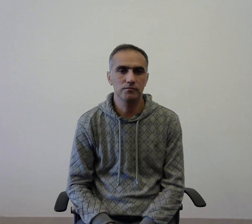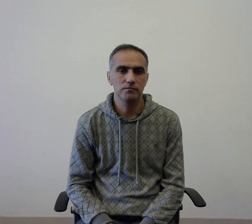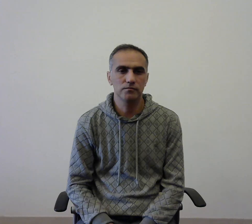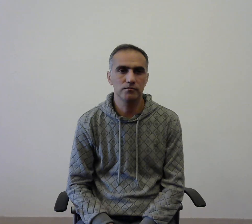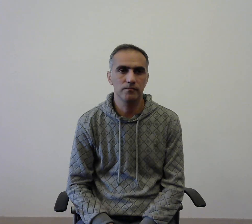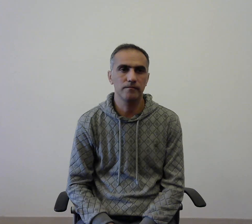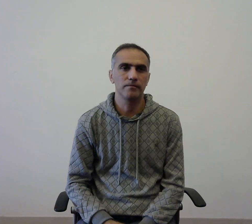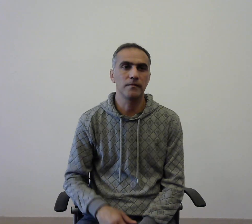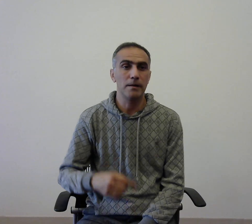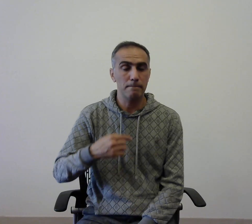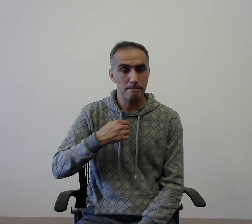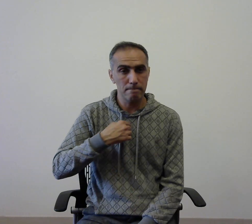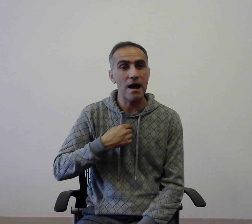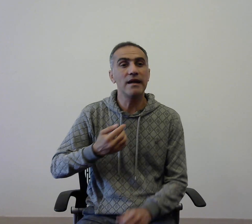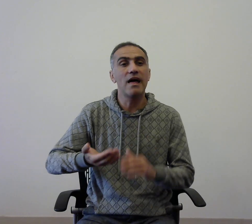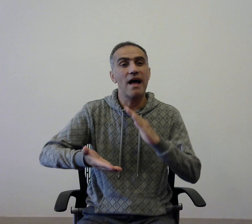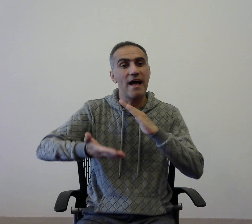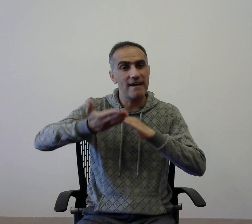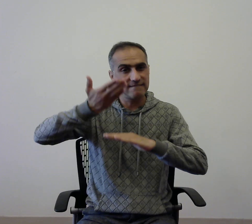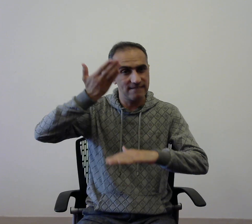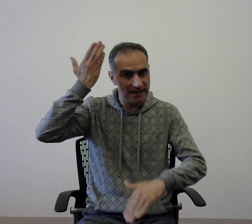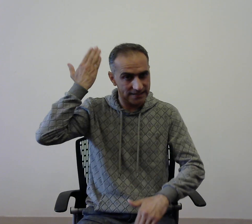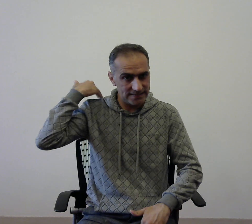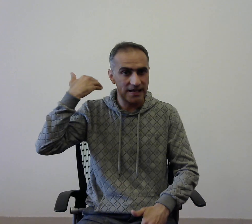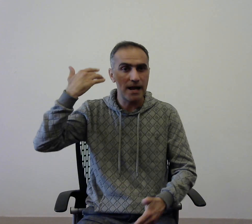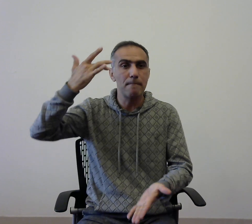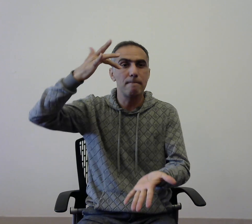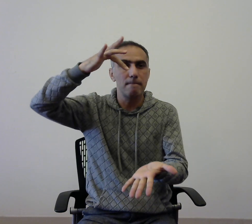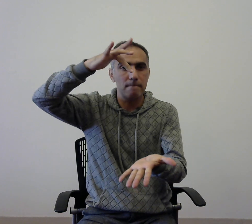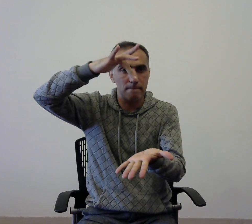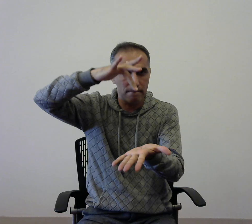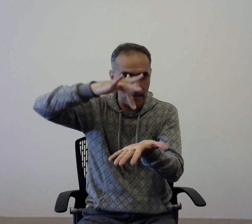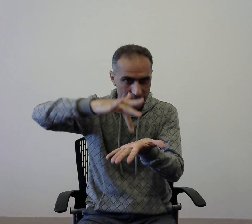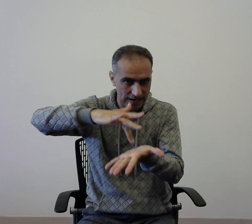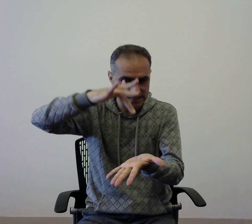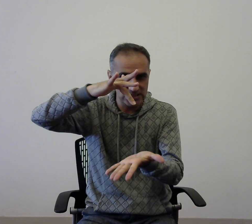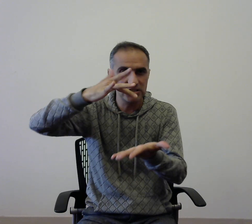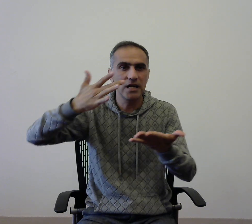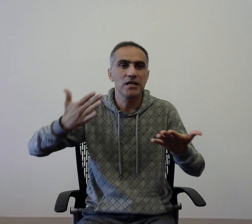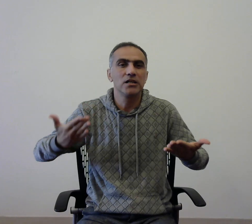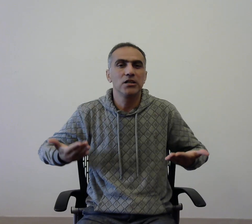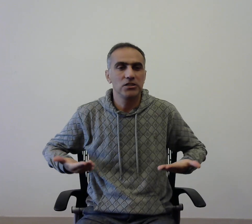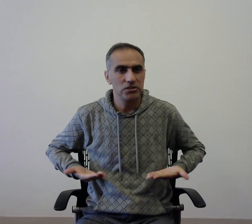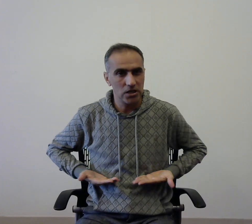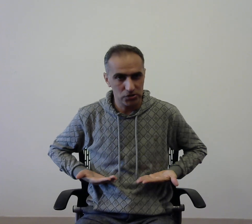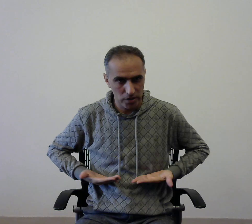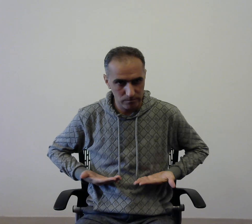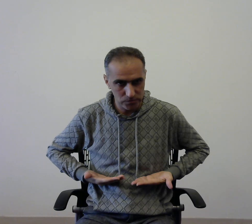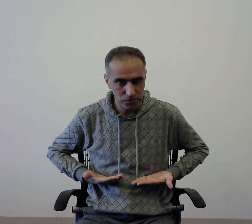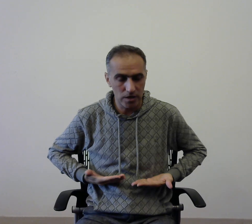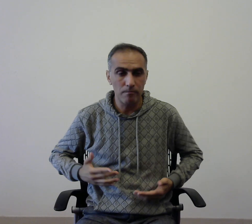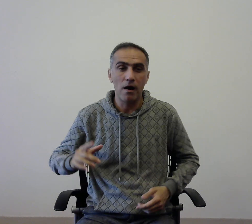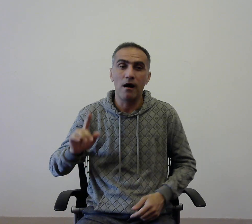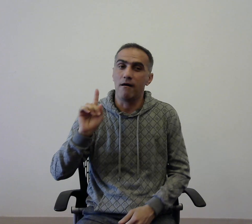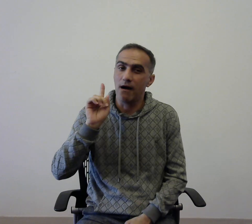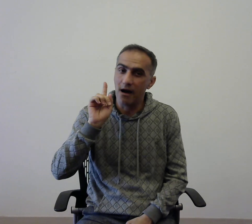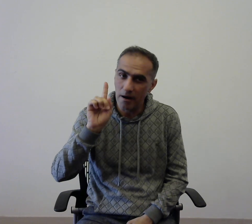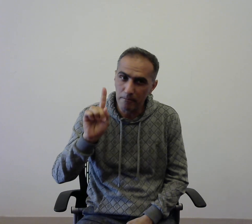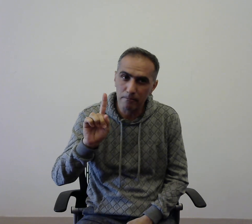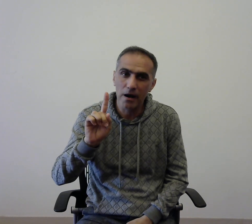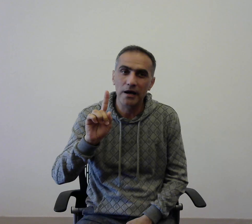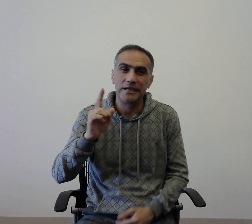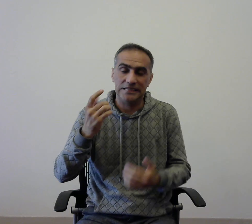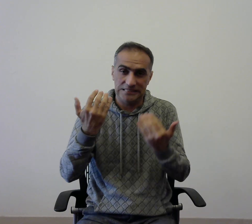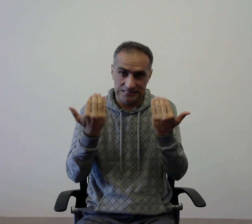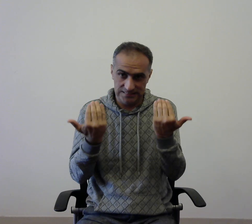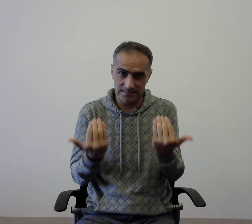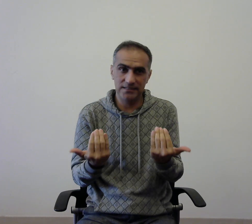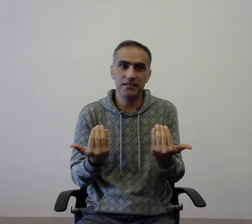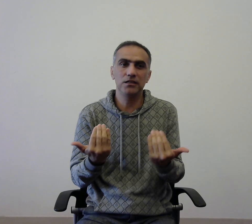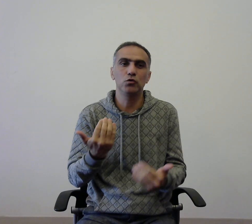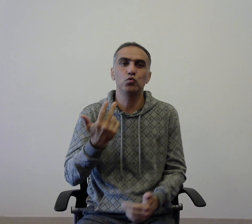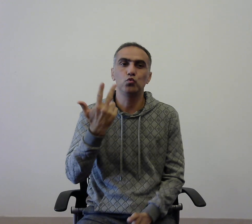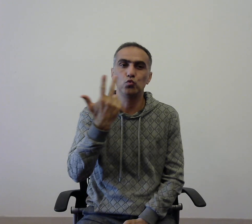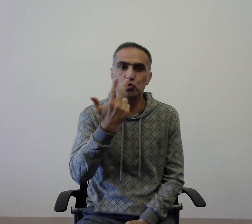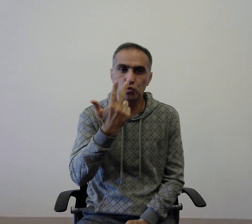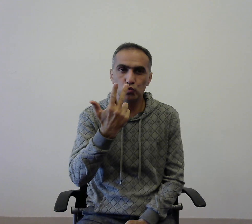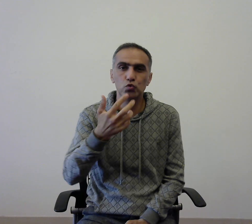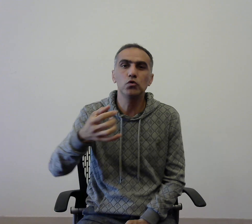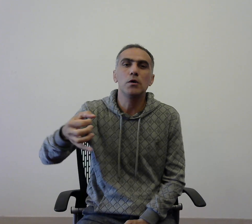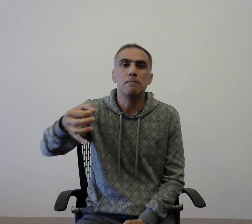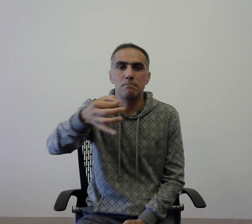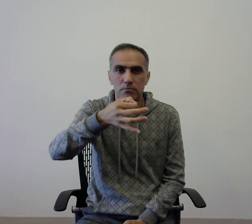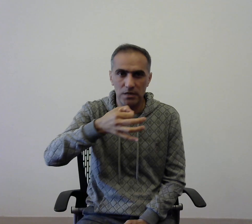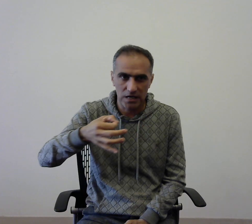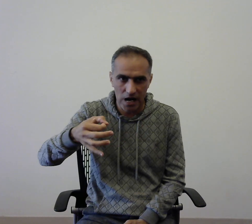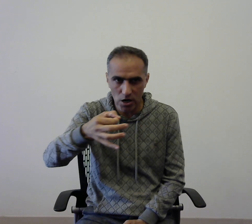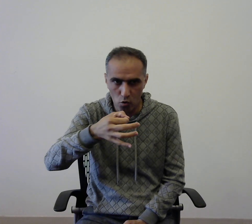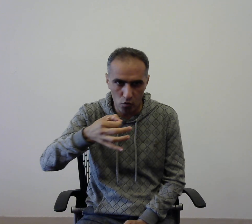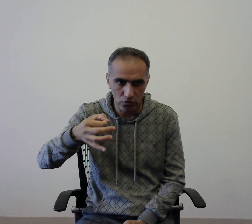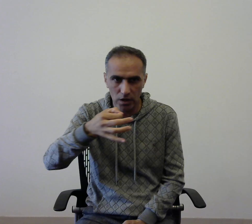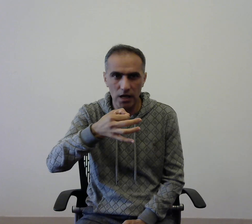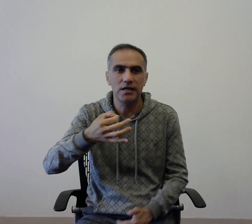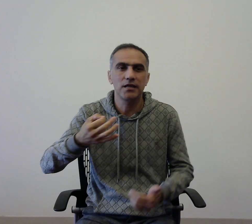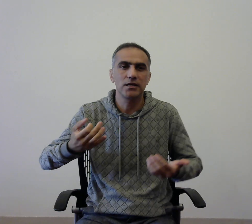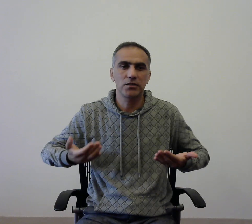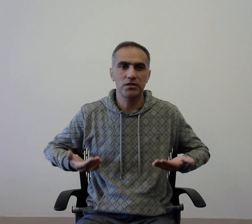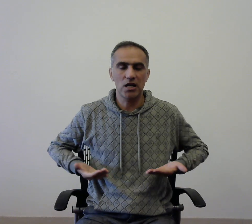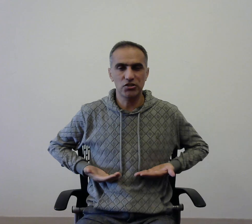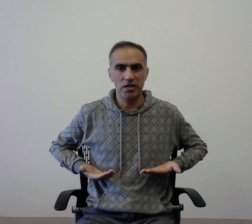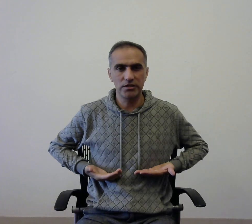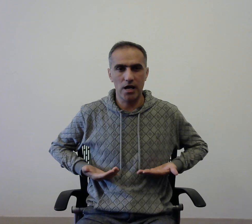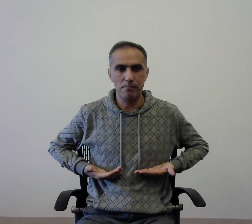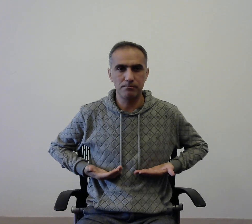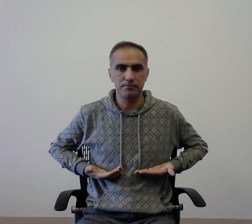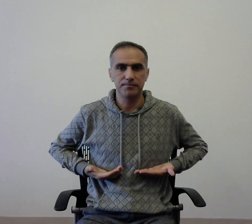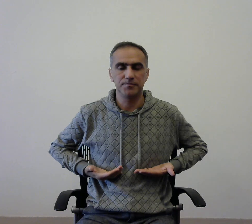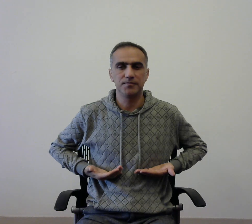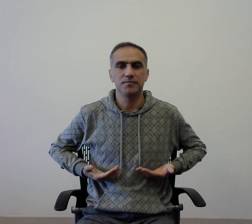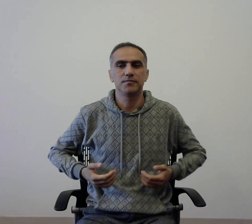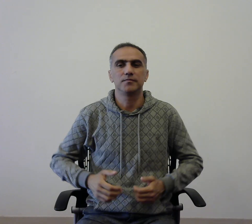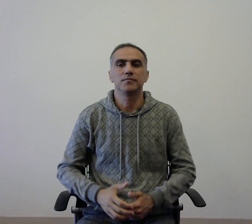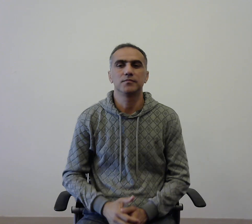Mən əvvəl mərkəzdə yaşamışam, amma indi 3-cü mikrorayonda yaşayıram